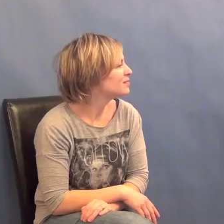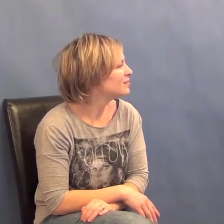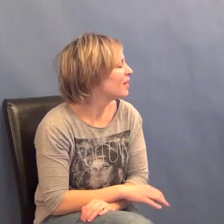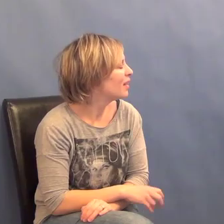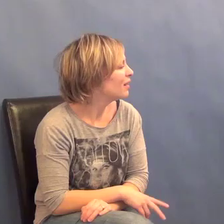Tak.